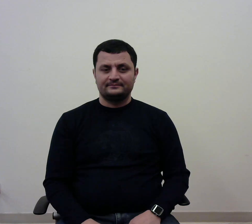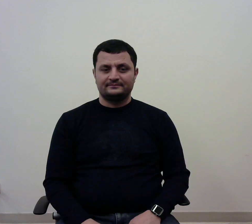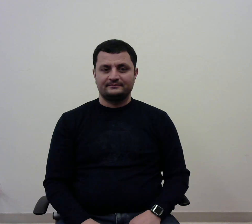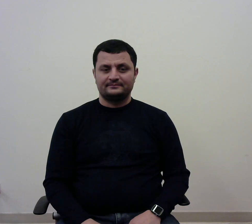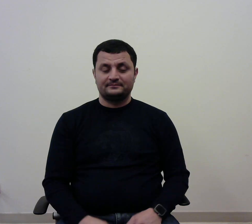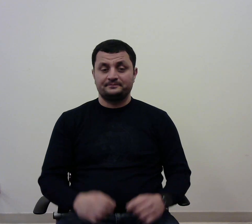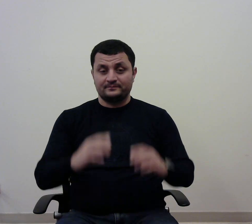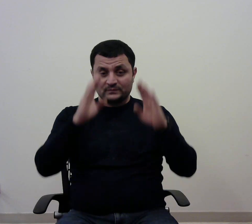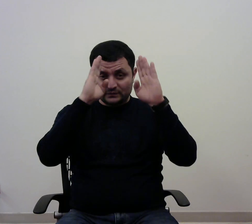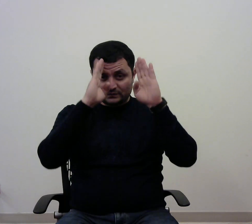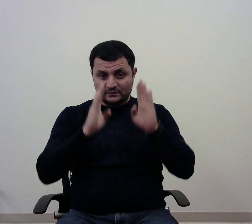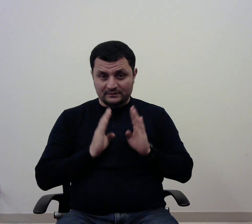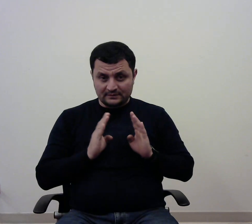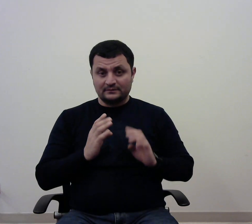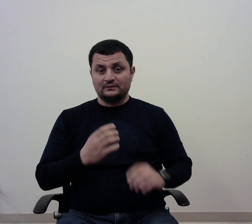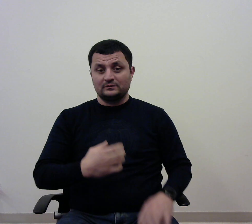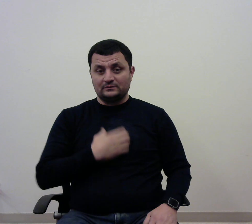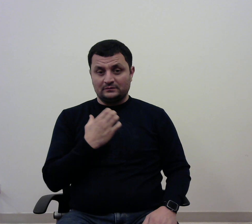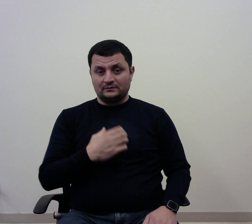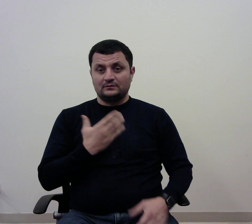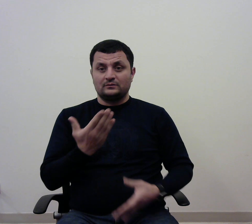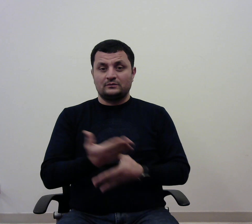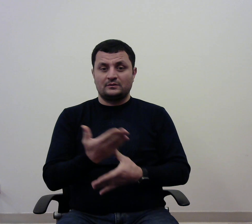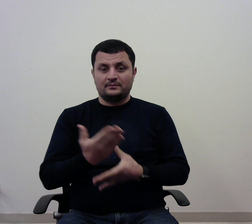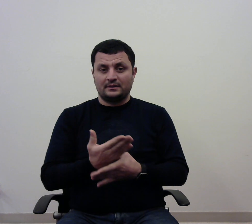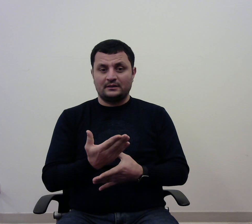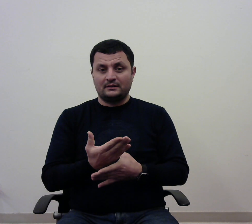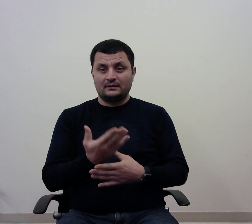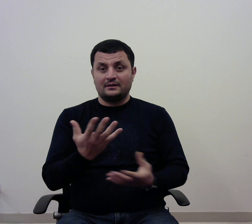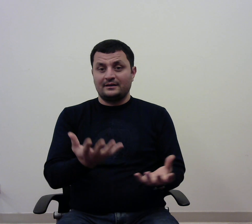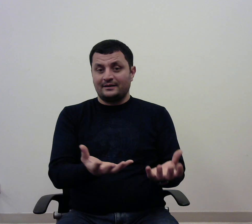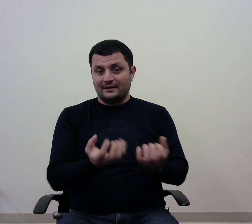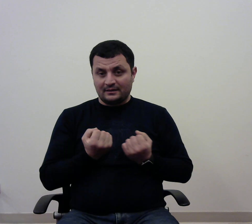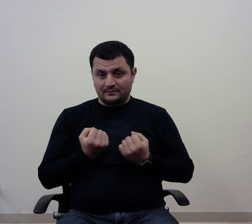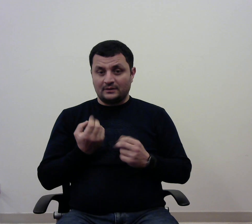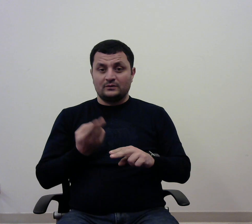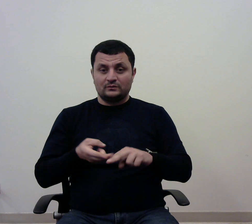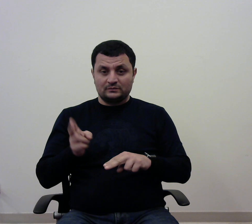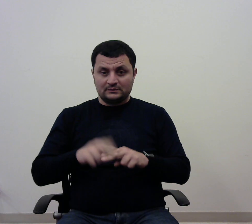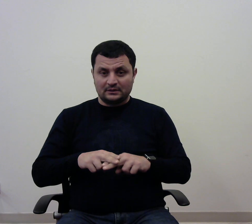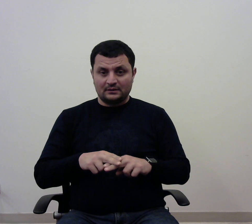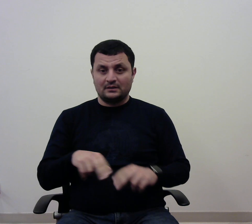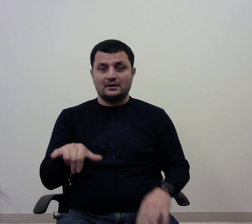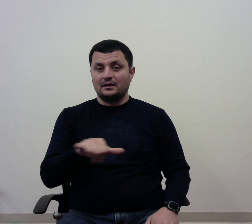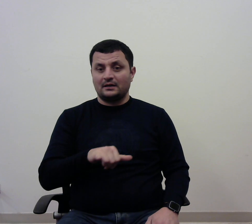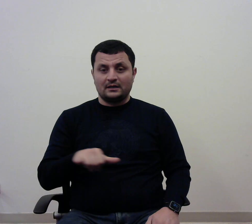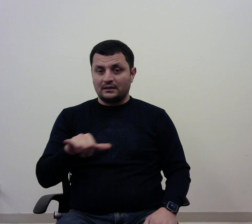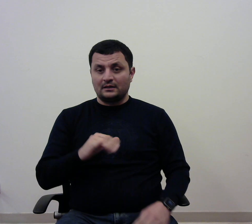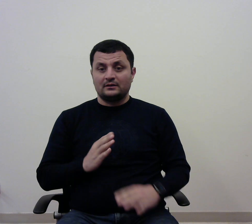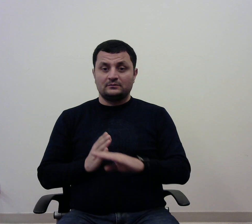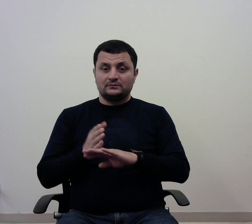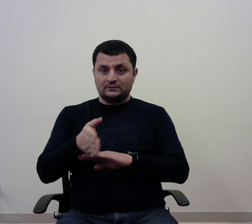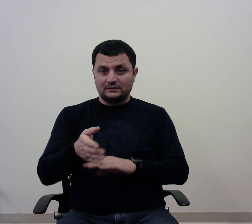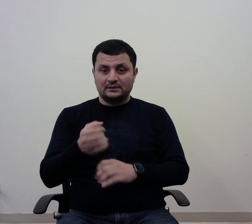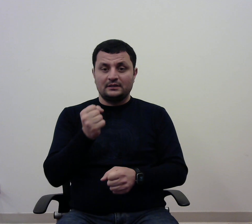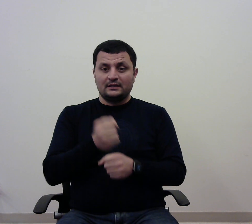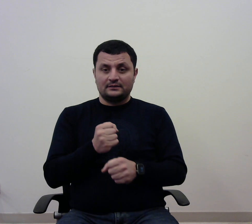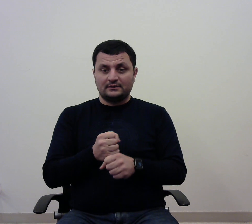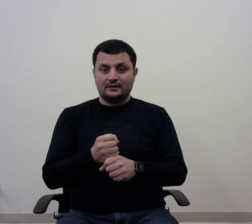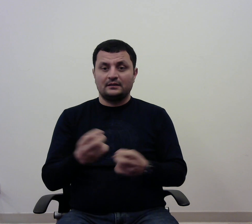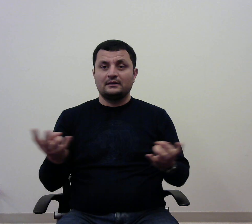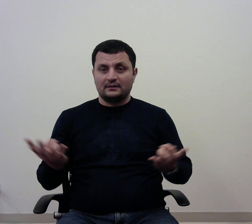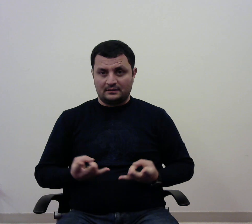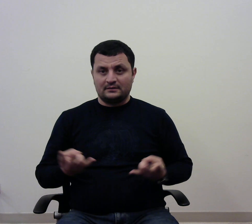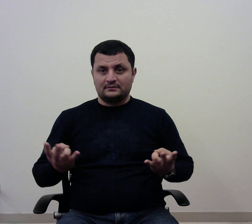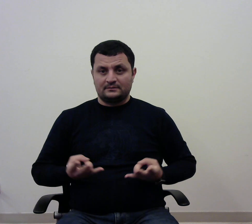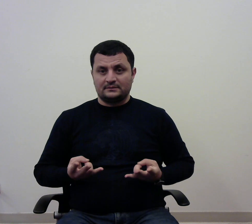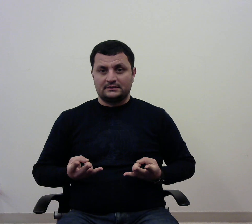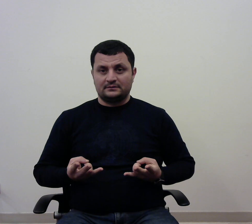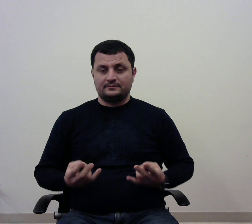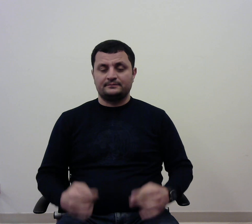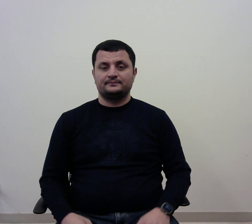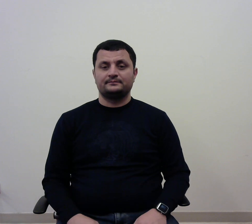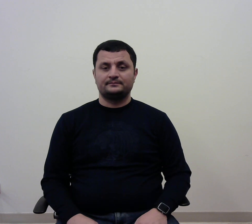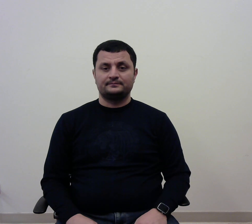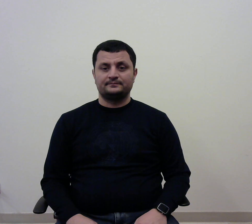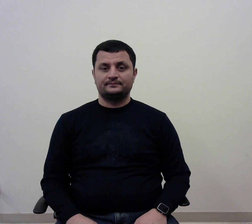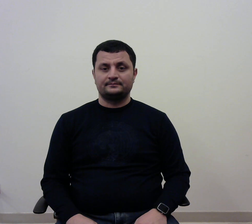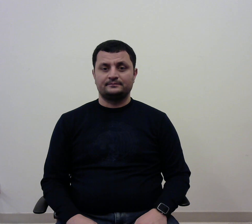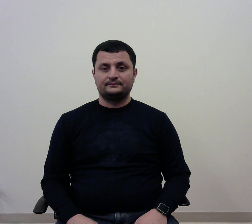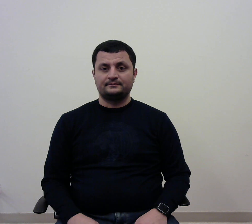Ünvanlı sosial yardım almaq üçün hara müraciət etmək lazımdır